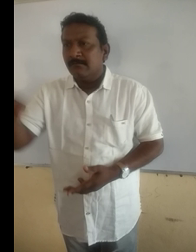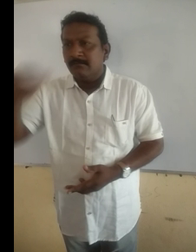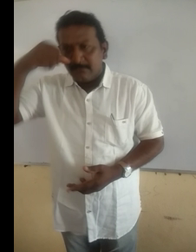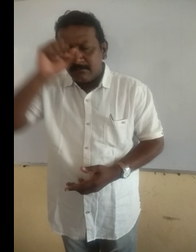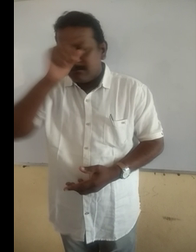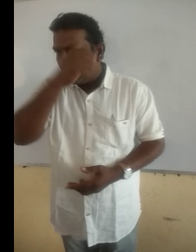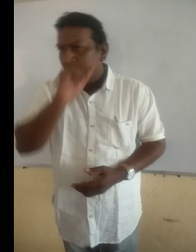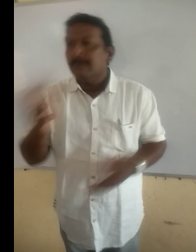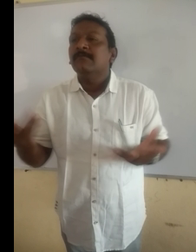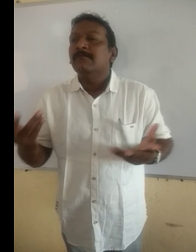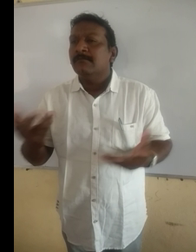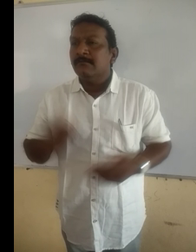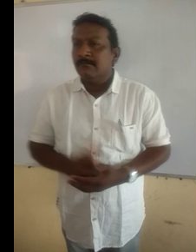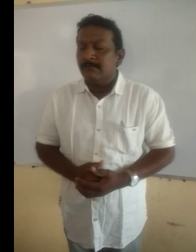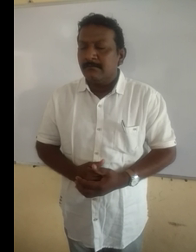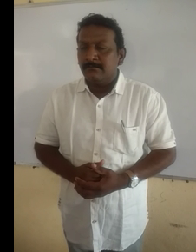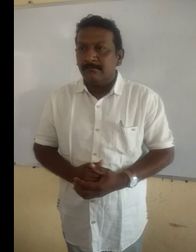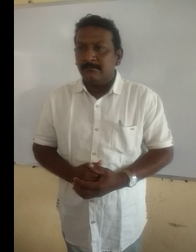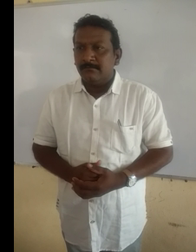why are you crying